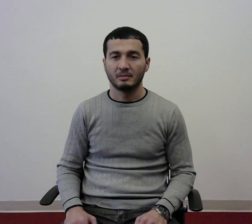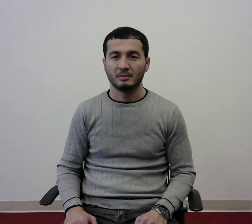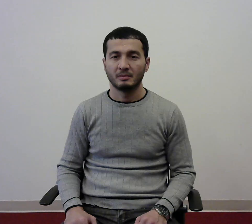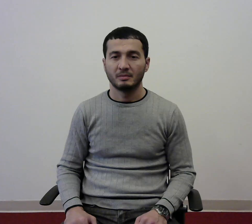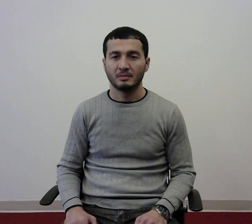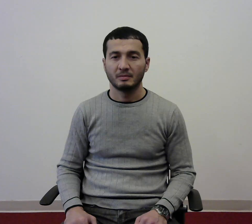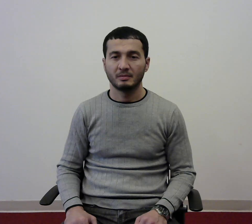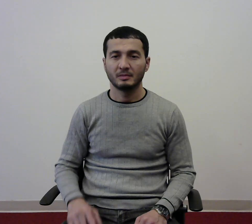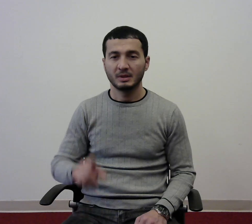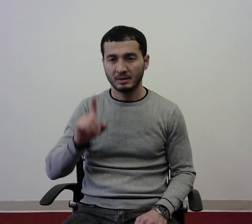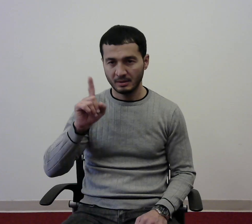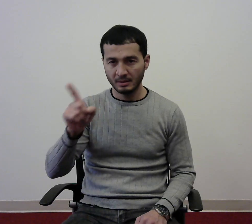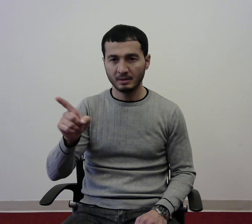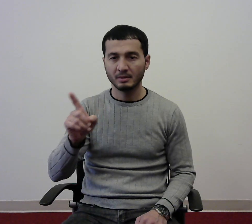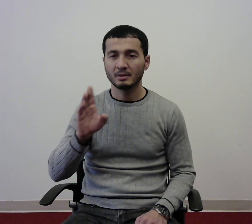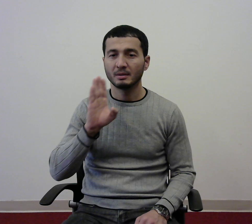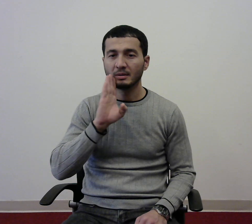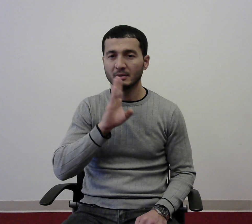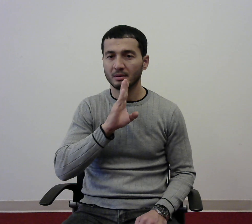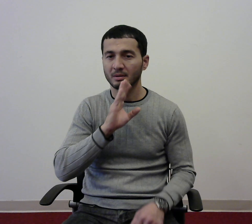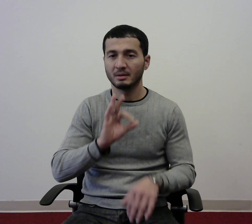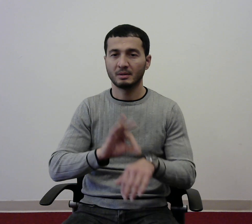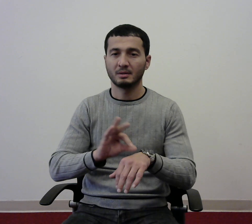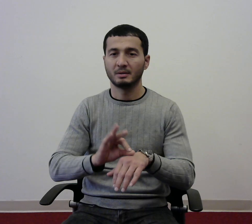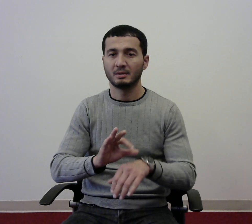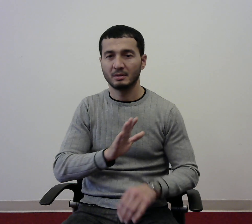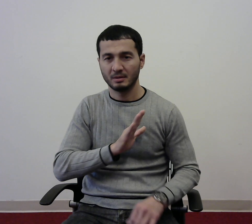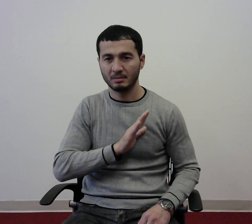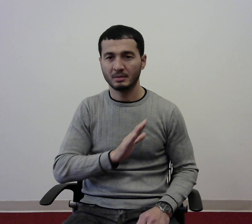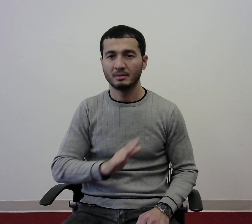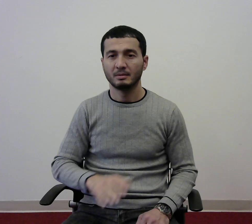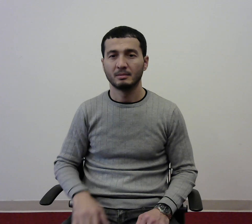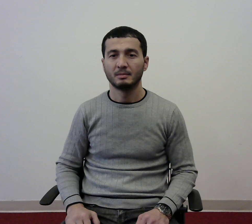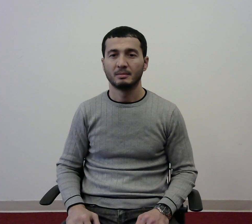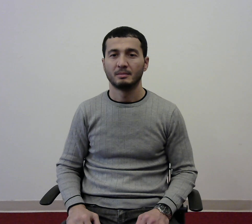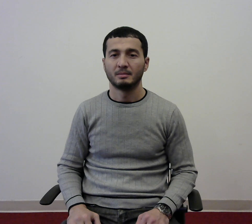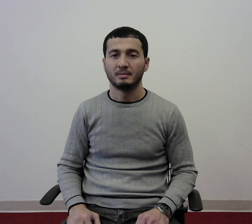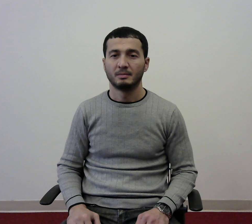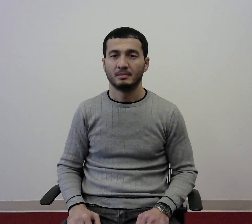Onun anası xəstələnmişdi